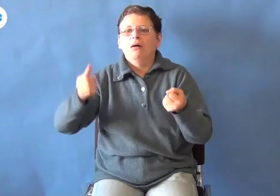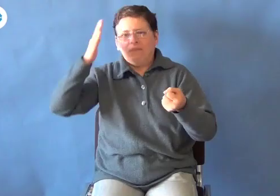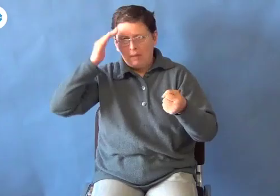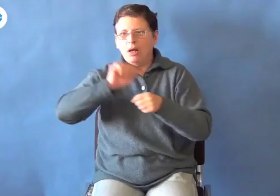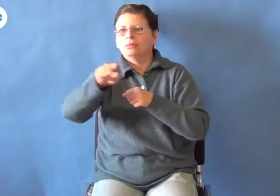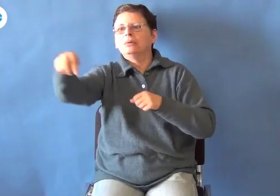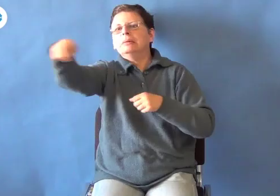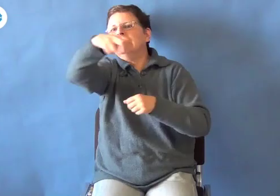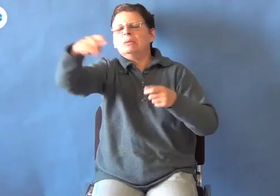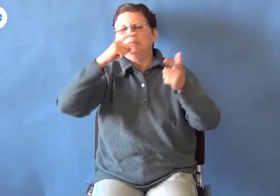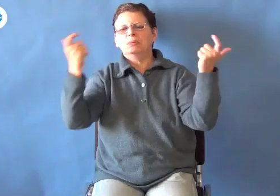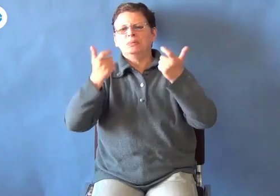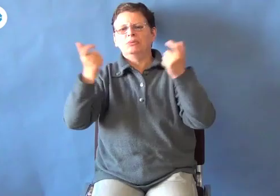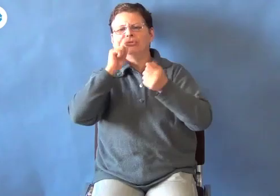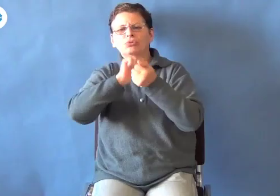Kierowca wie, że tam jest niebezpiecznie, bo przechodzi dużo ludzi.